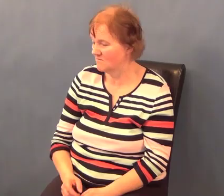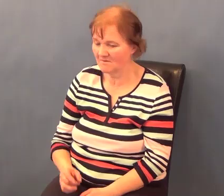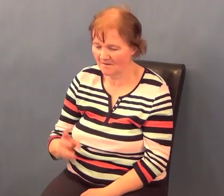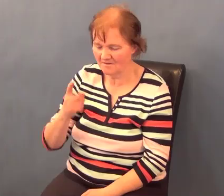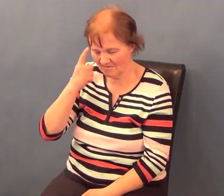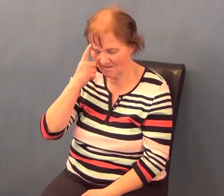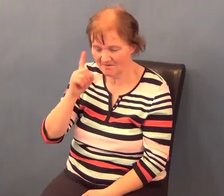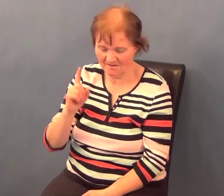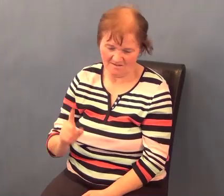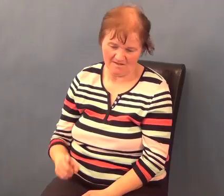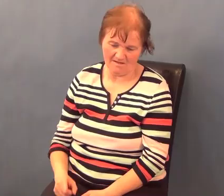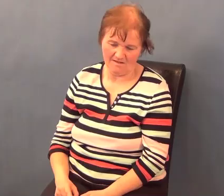Moment, myślę.